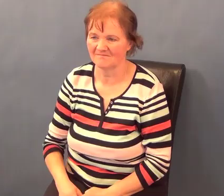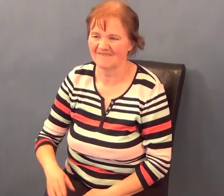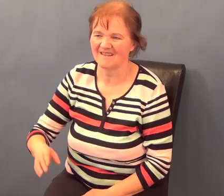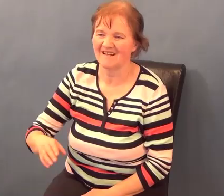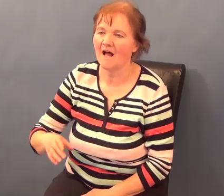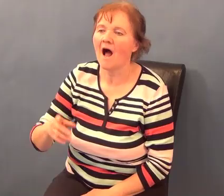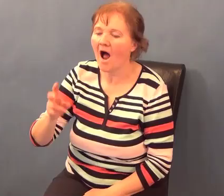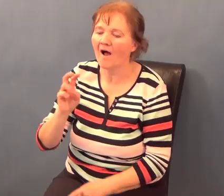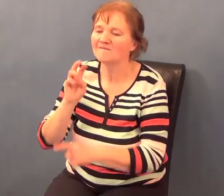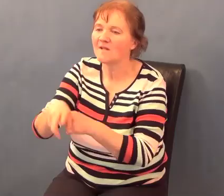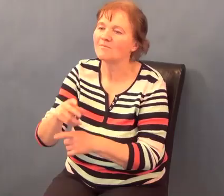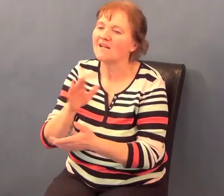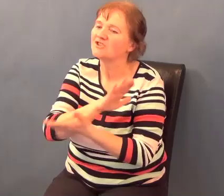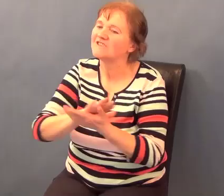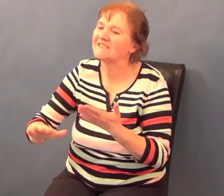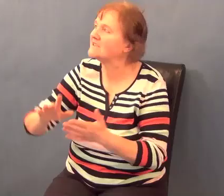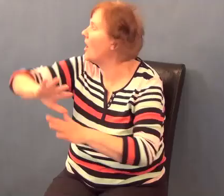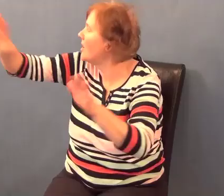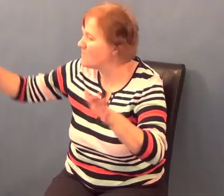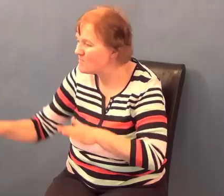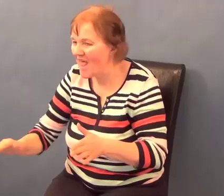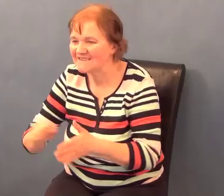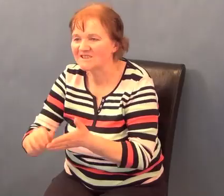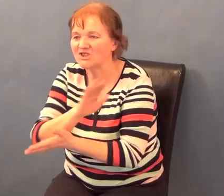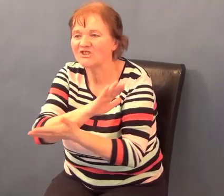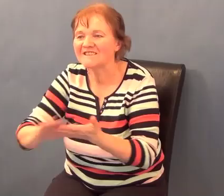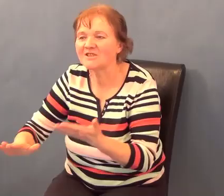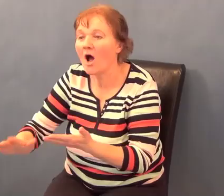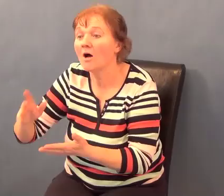To miejsce jest czyste, wszędzie jest czysto.